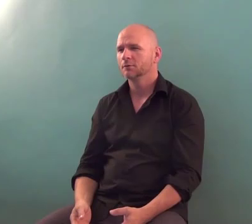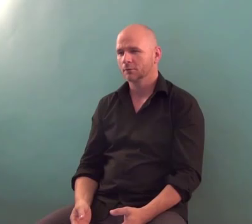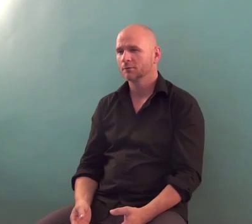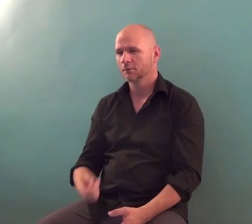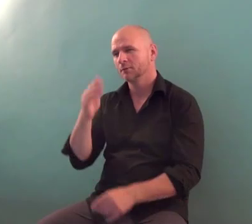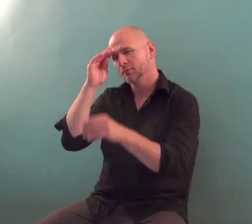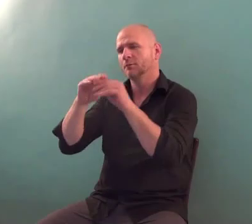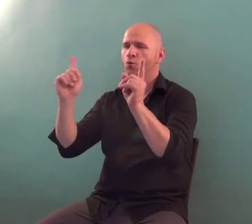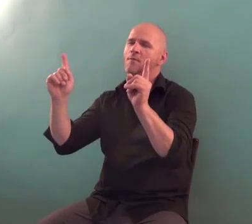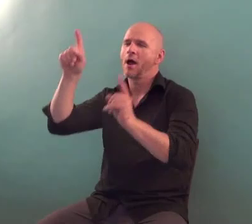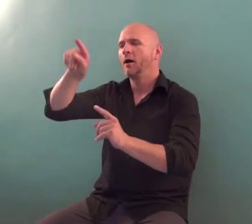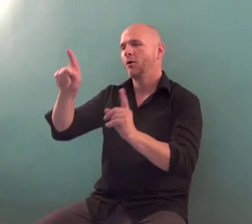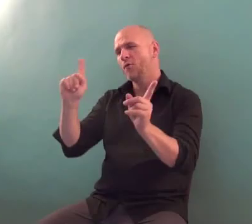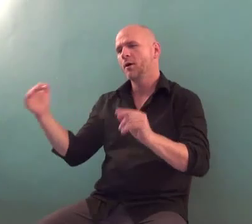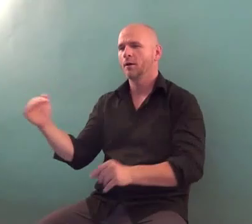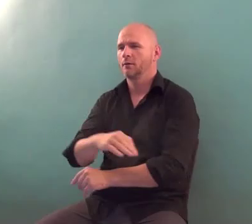Wykrzyknik informuje, że trzeba uważać na nadjeżdżający pociąg.